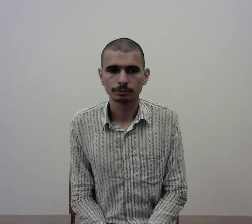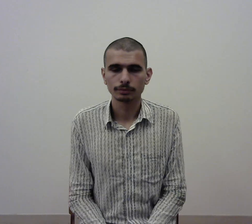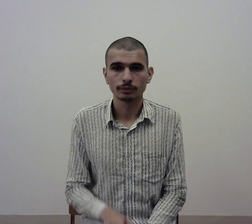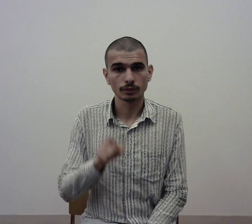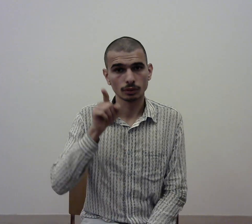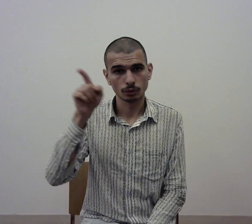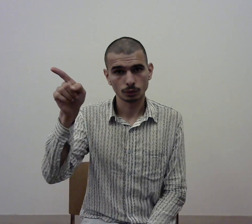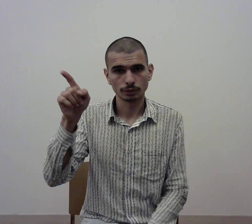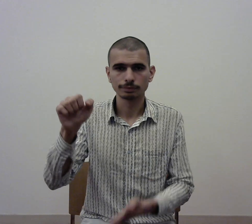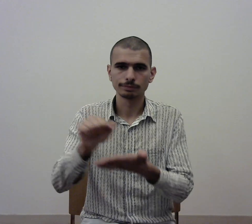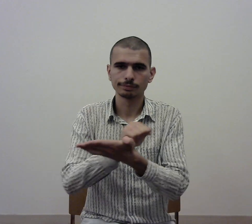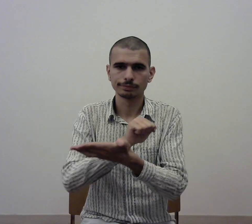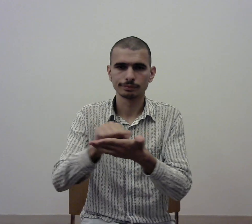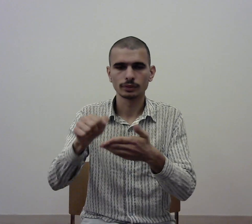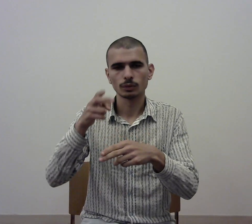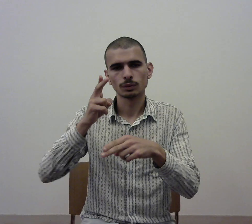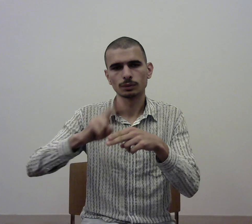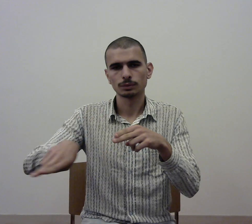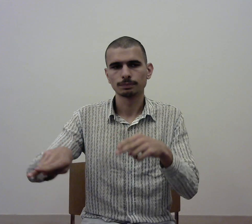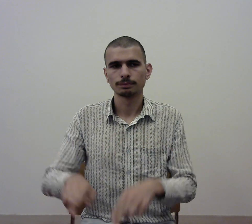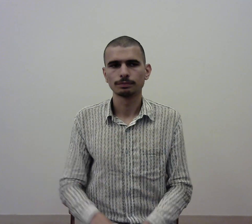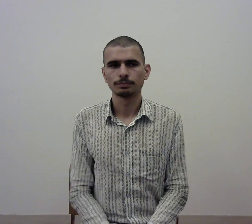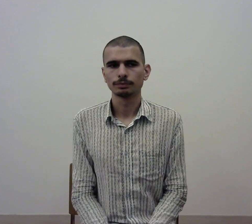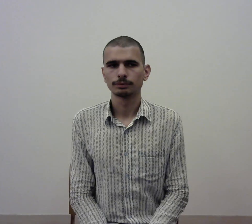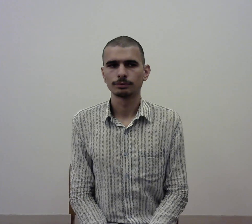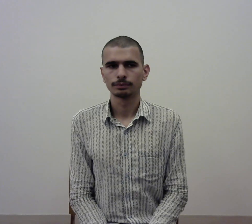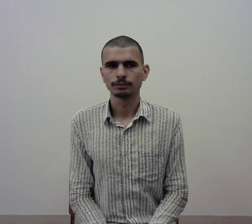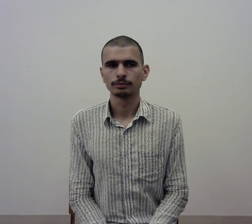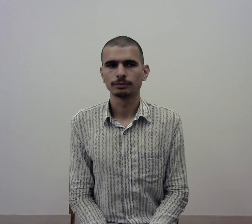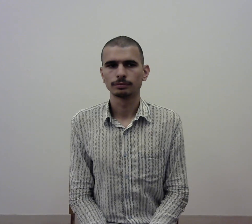O sənədlərini itirib